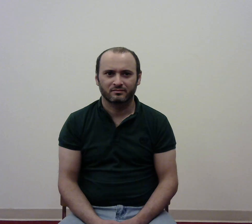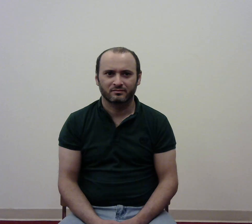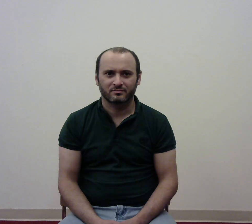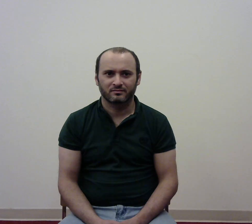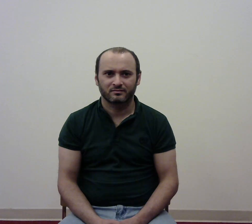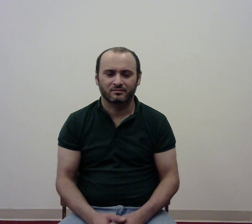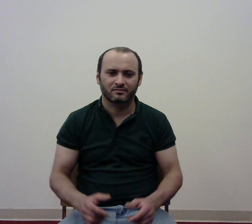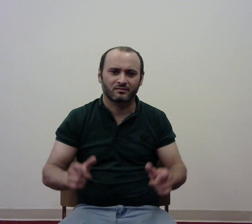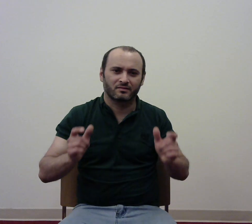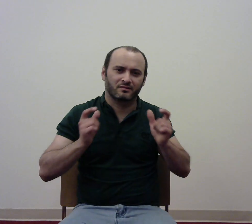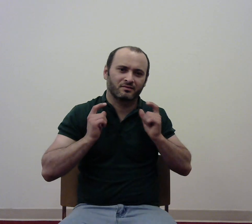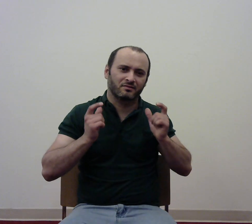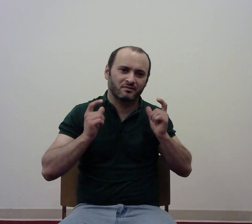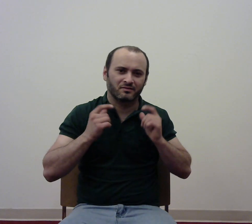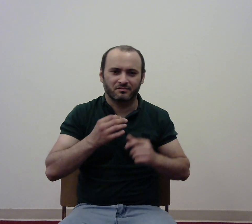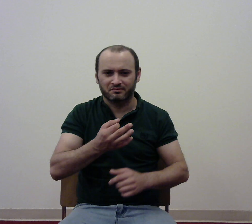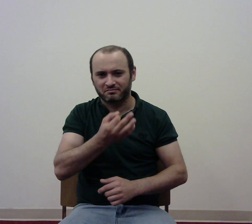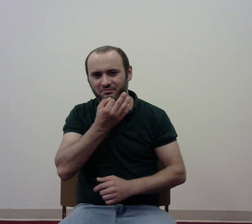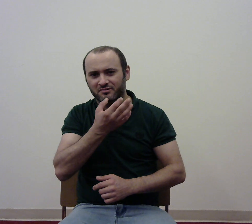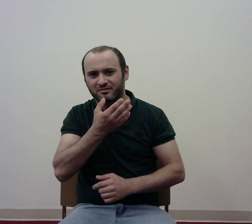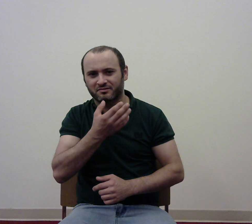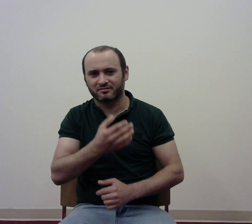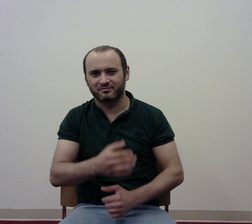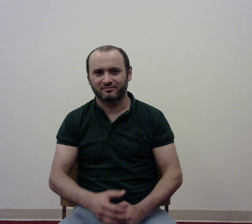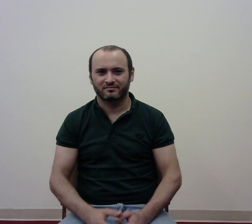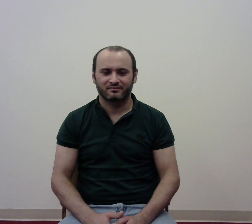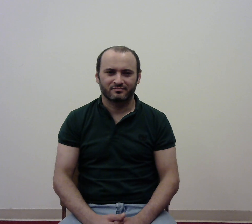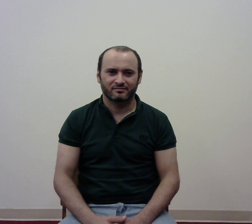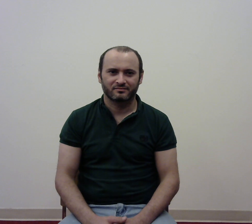Köynəyim xoşuna gəlir?